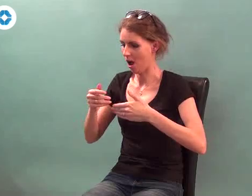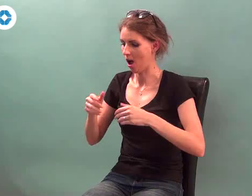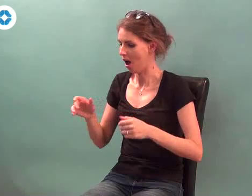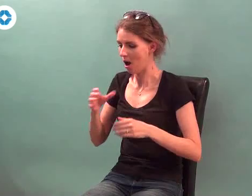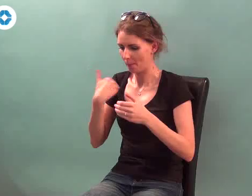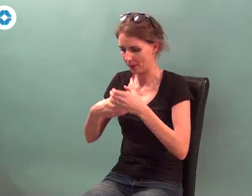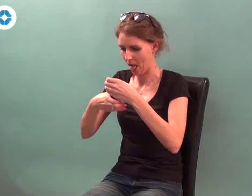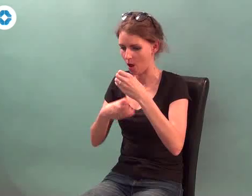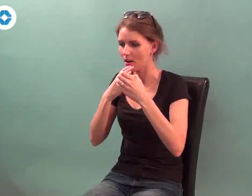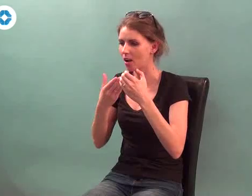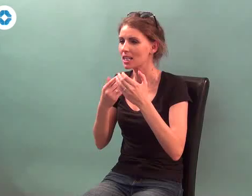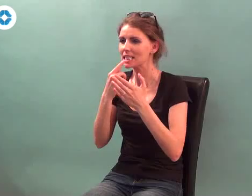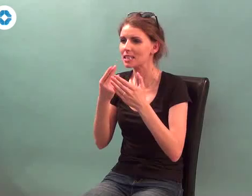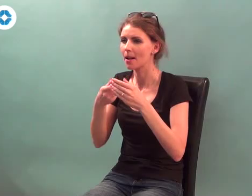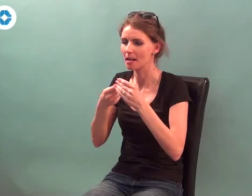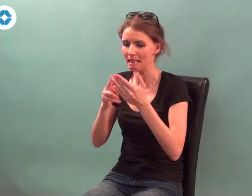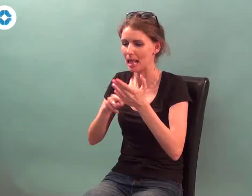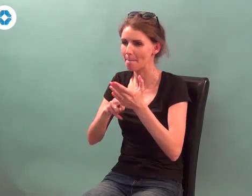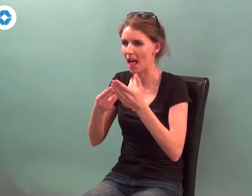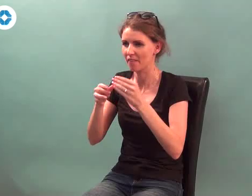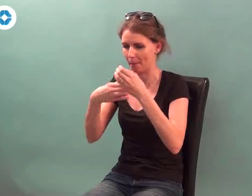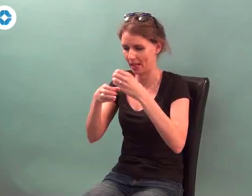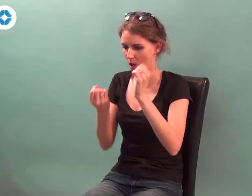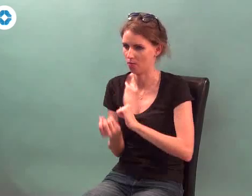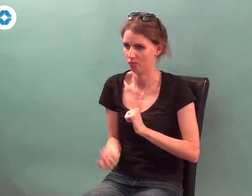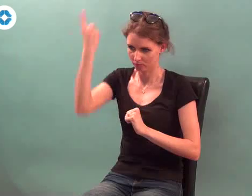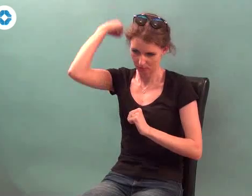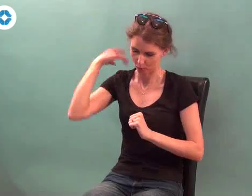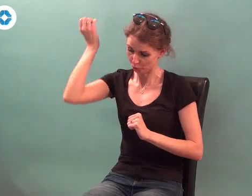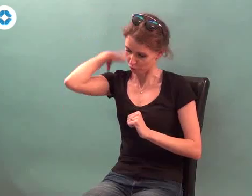I bierze coś białego, podobnego do cementu wrzuca do plecaka.